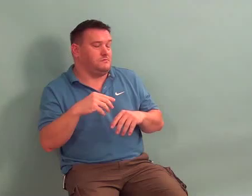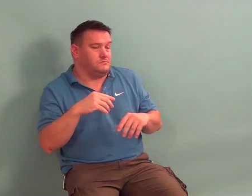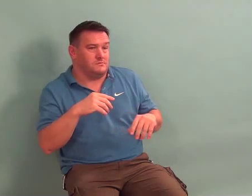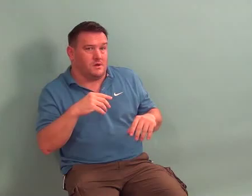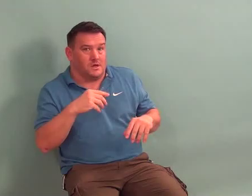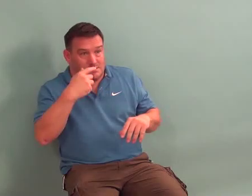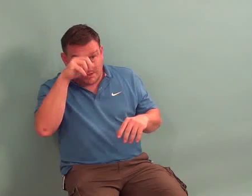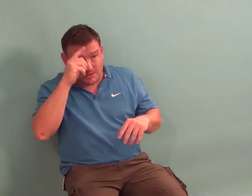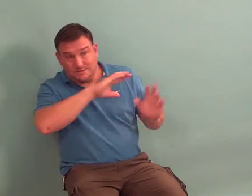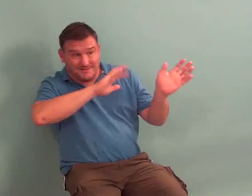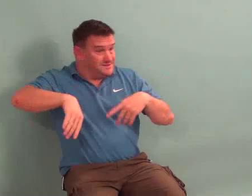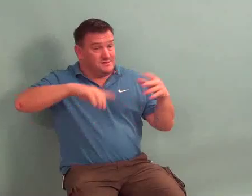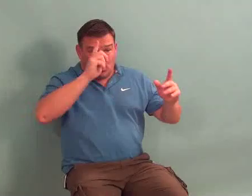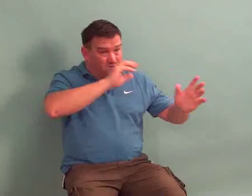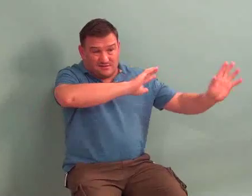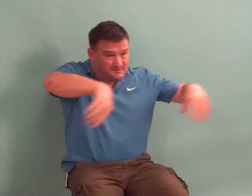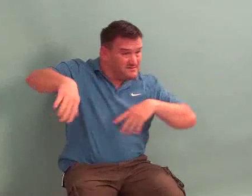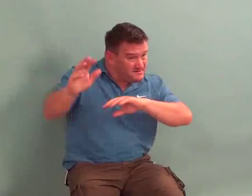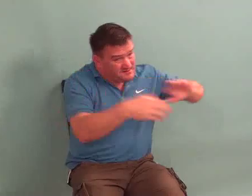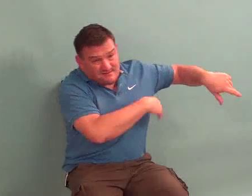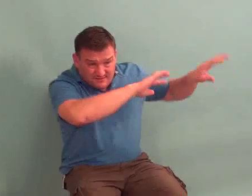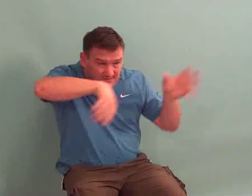Strażacy ewakuują ludzi.